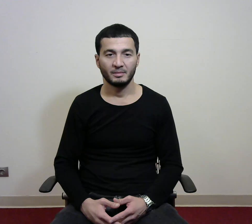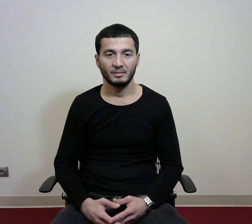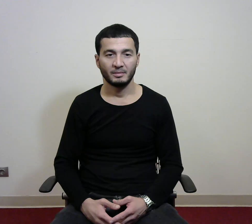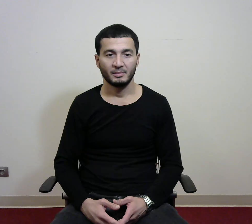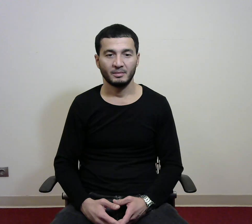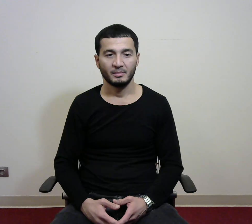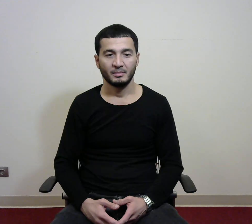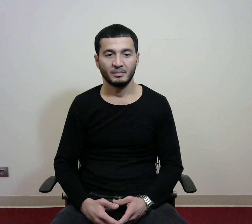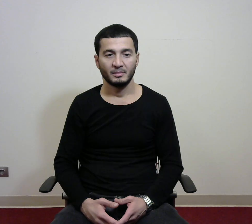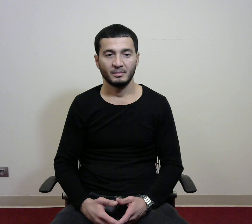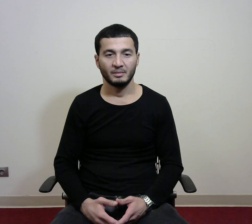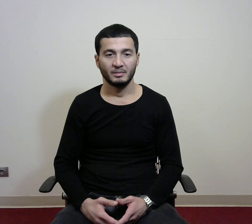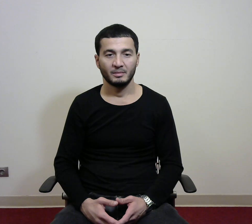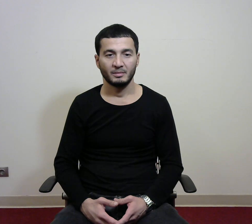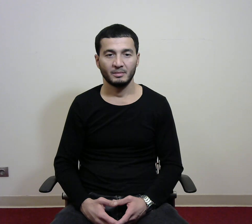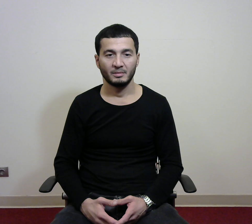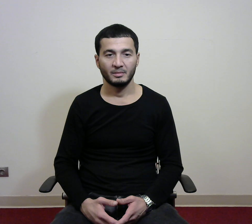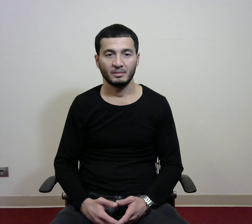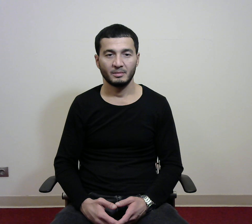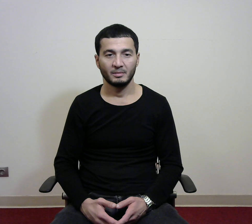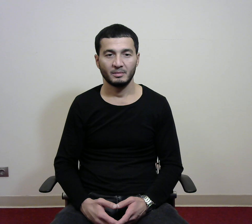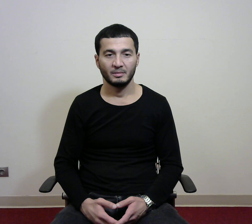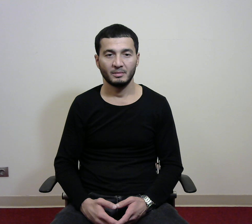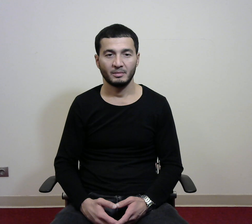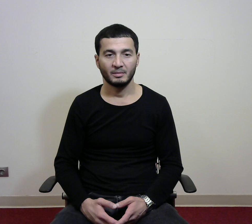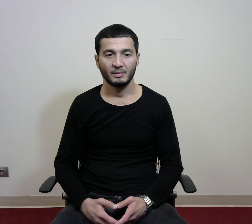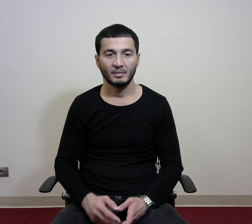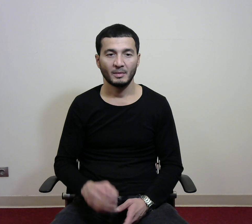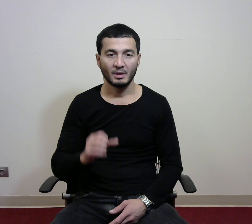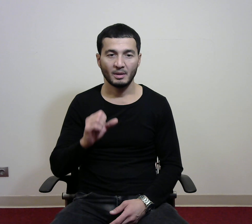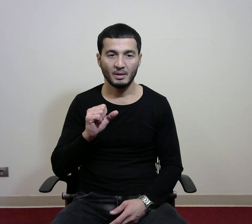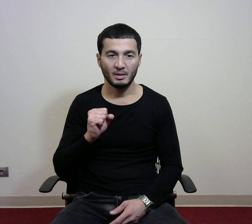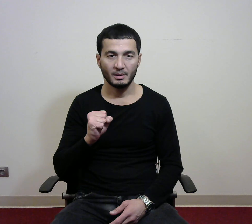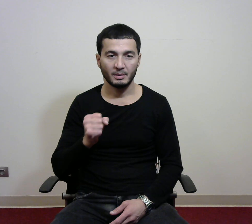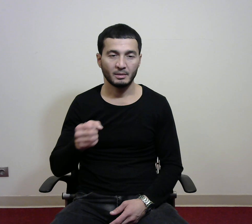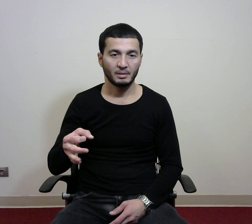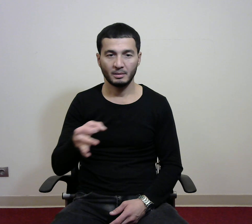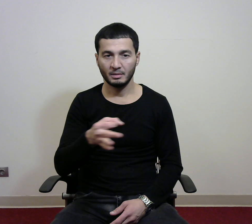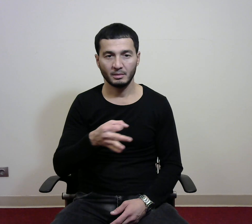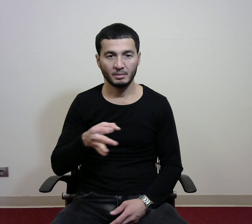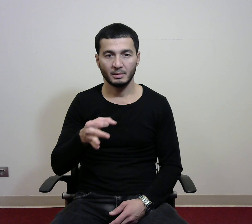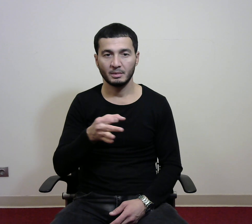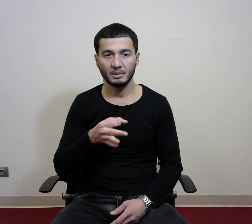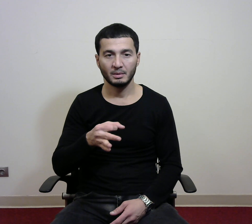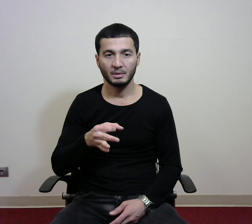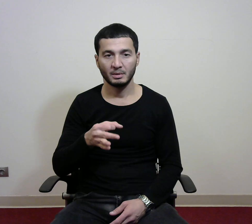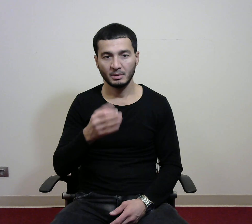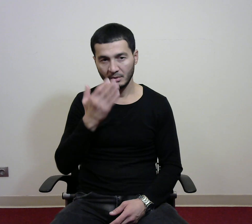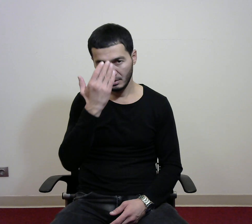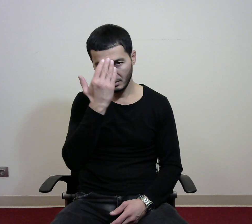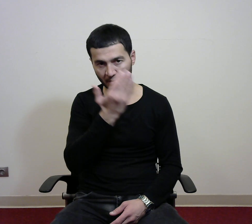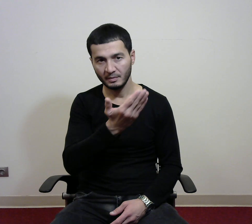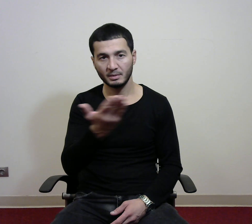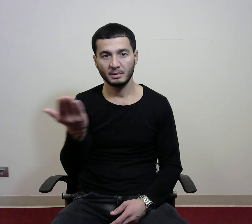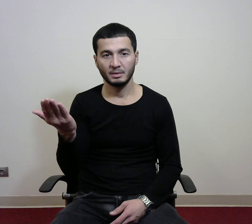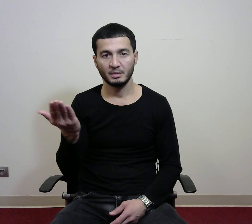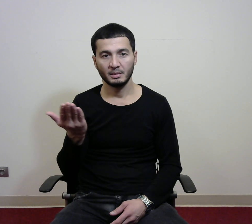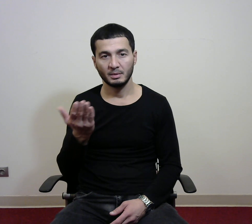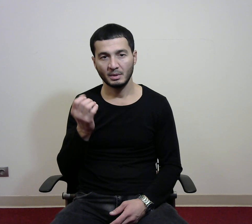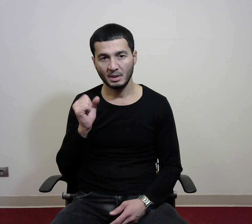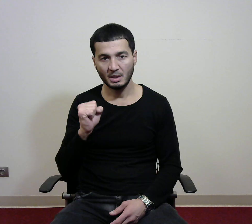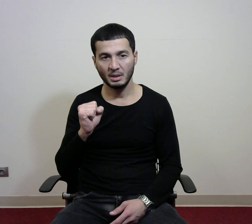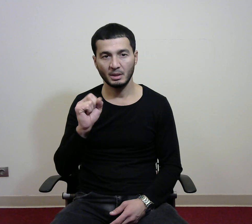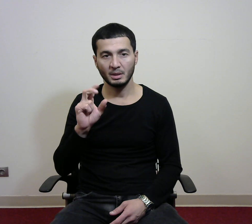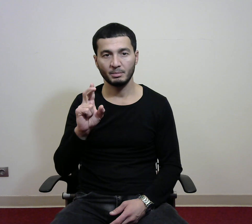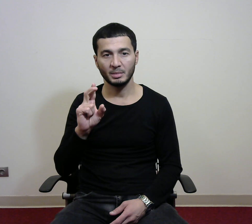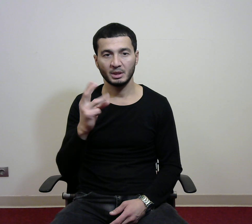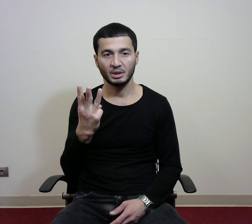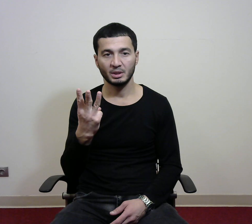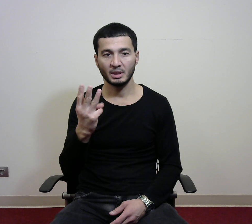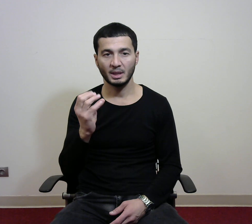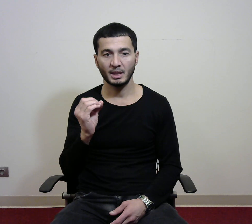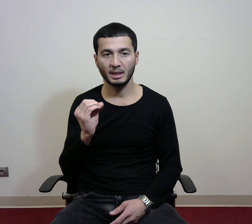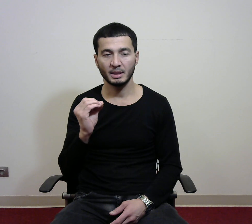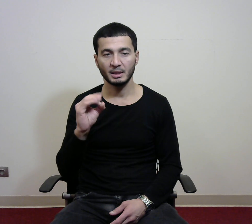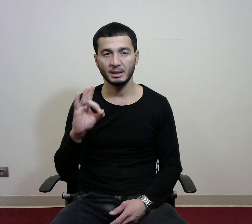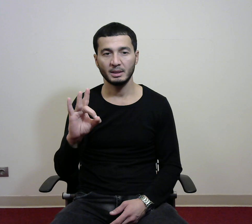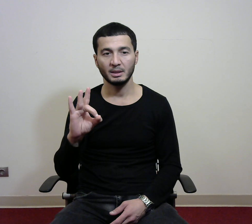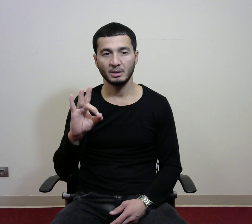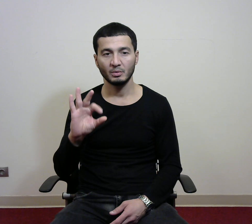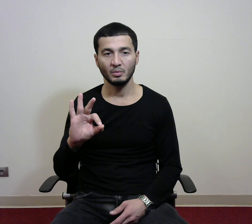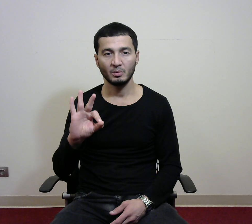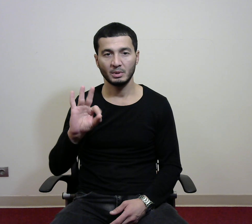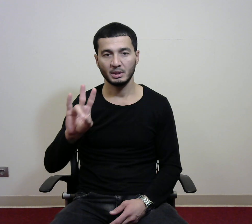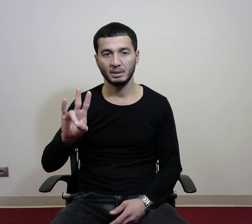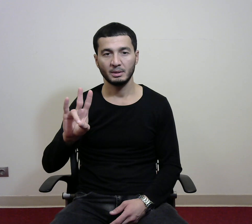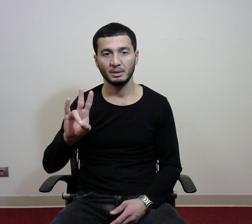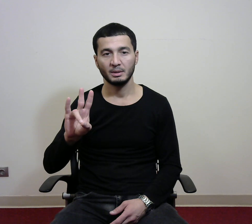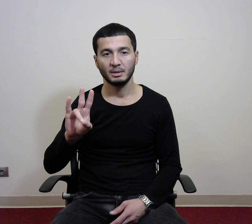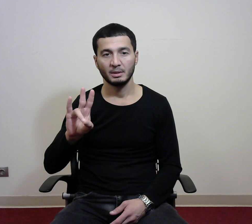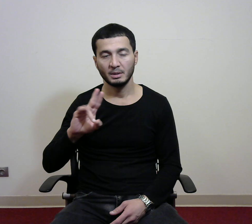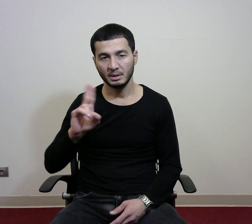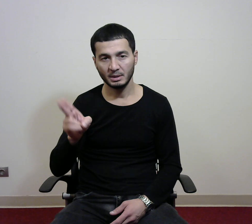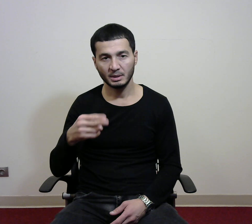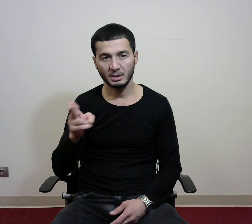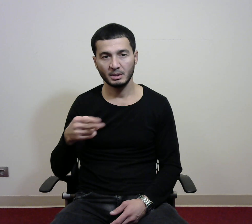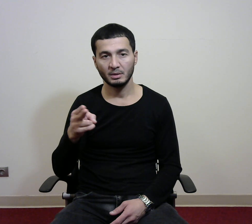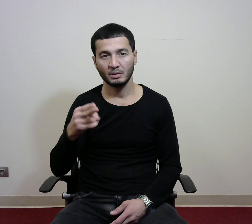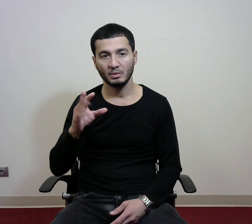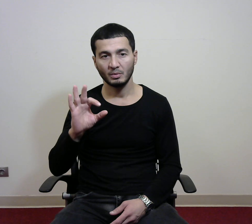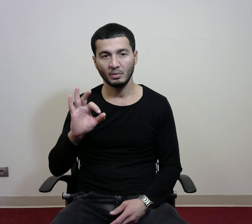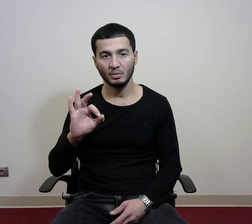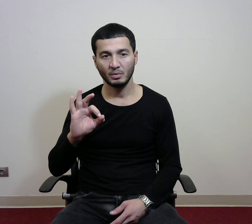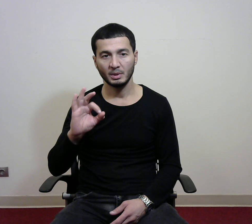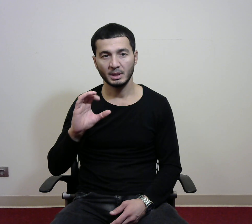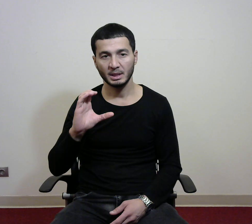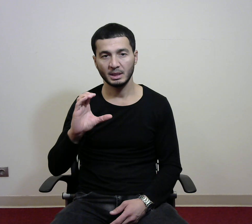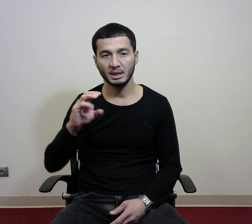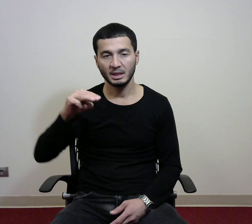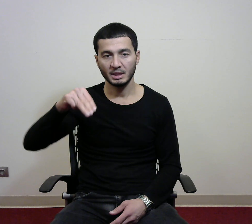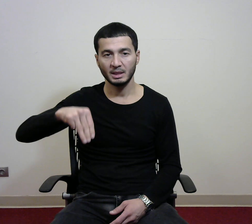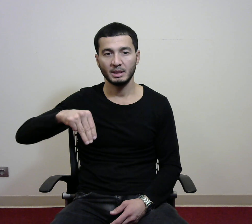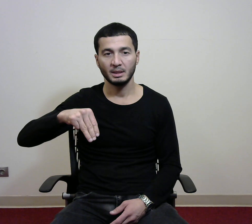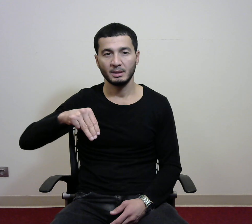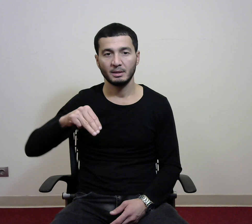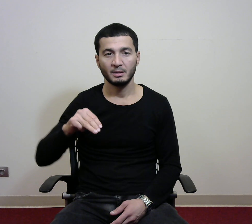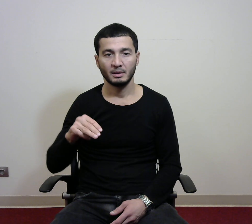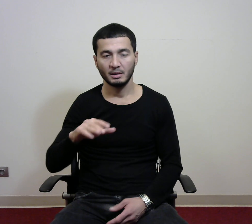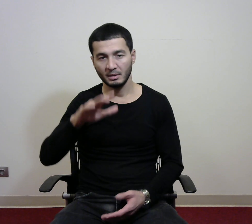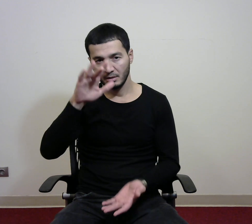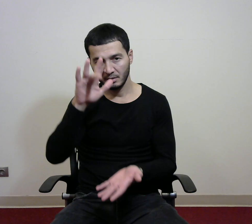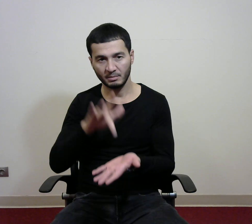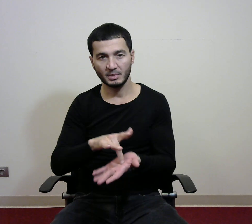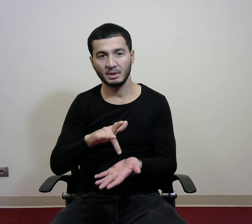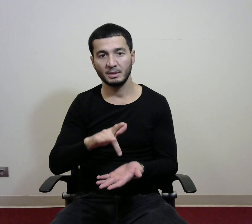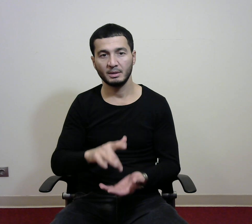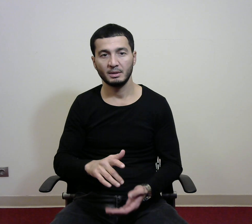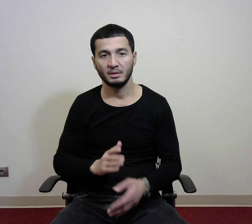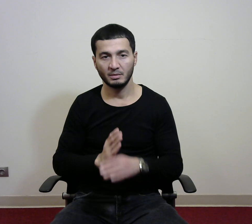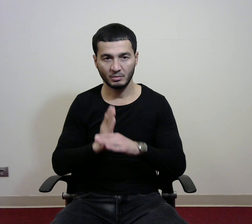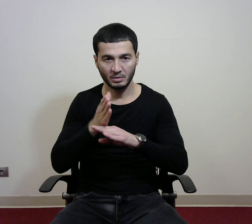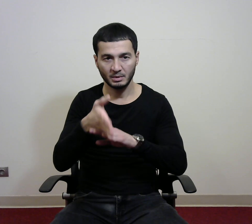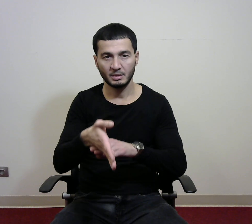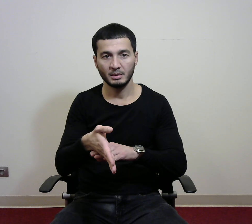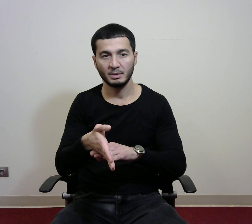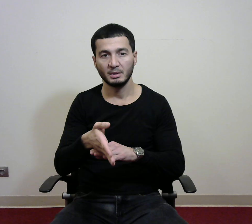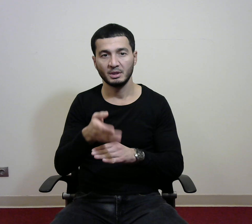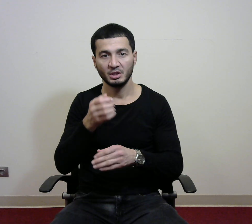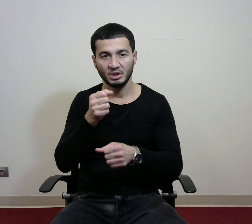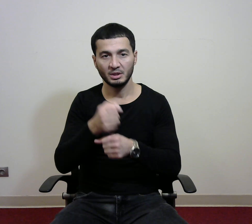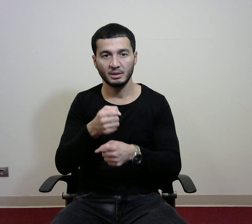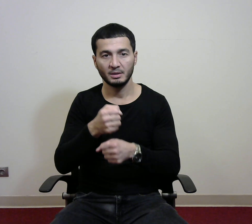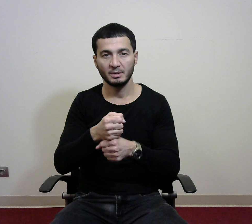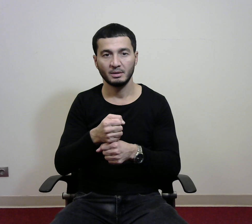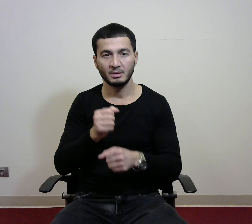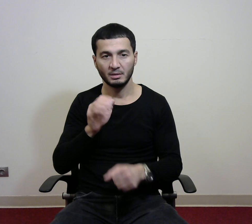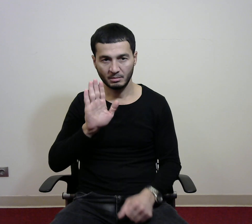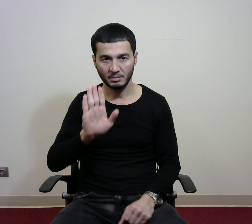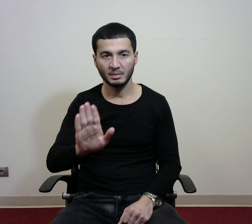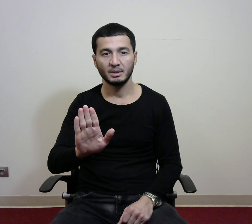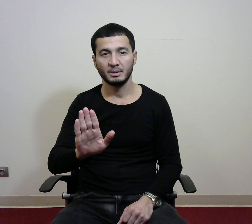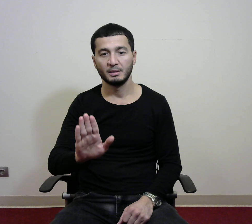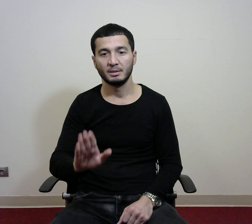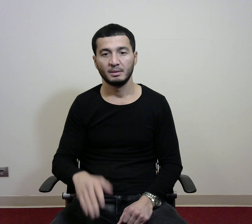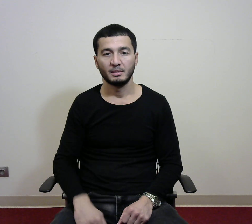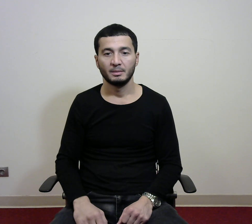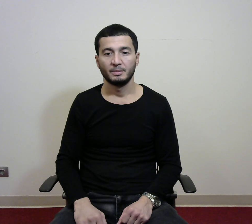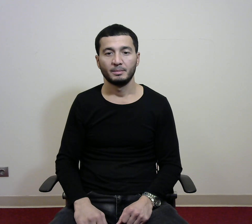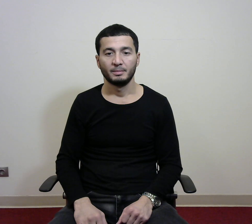Abşeron rayon sakinləri isə Abşeron DOST Mərkəzinə müraciət etməlidir